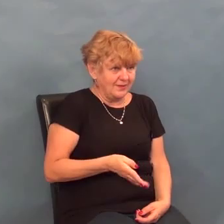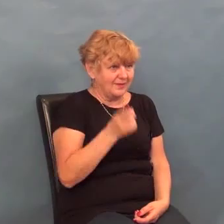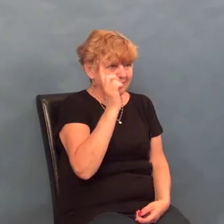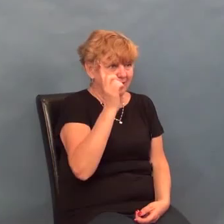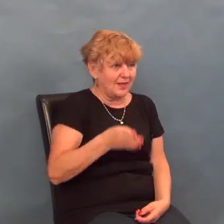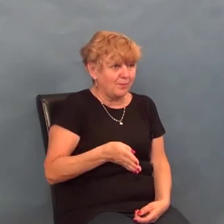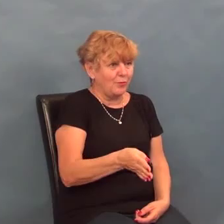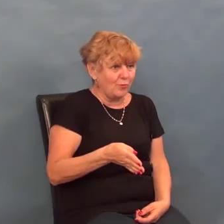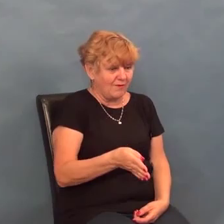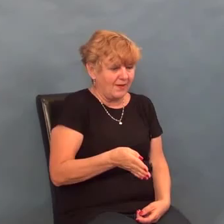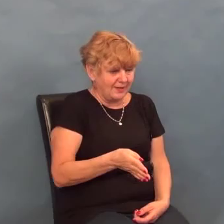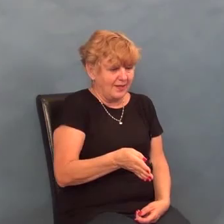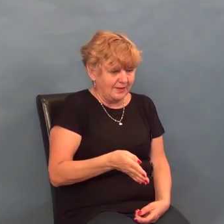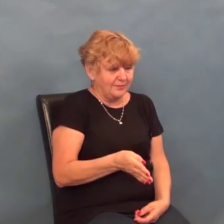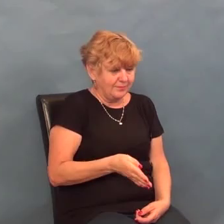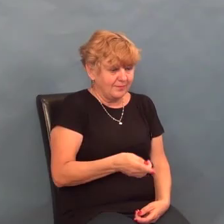Zakaz piłowania.